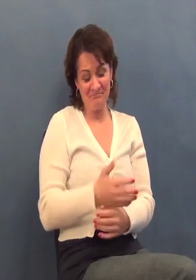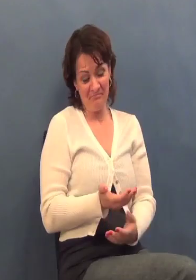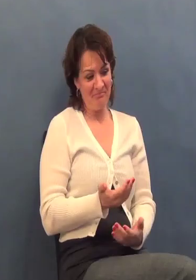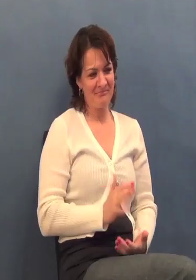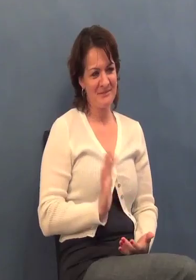Koniec.